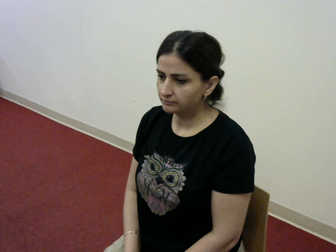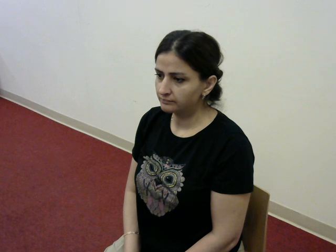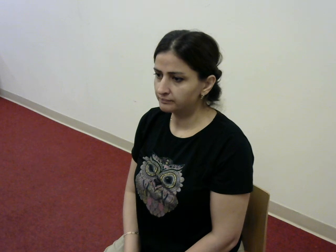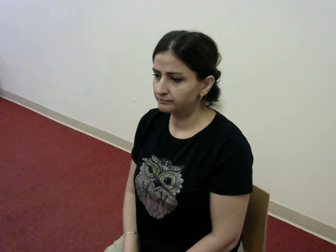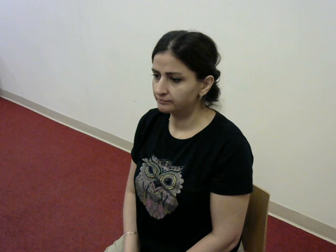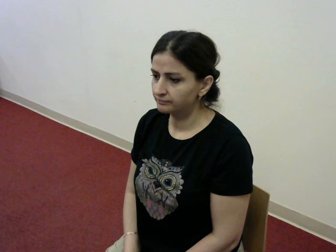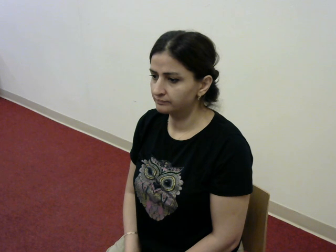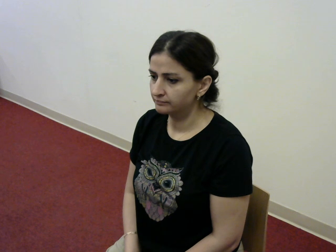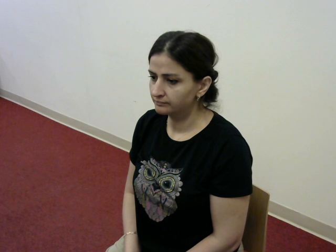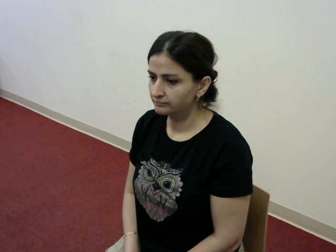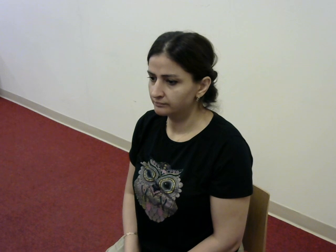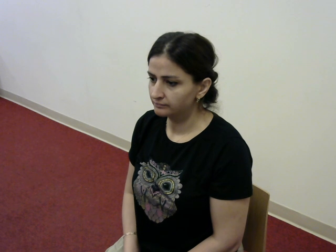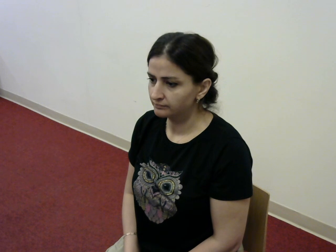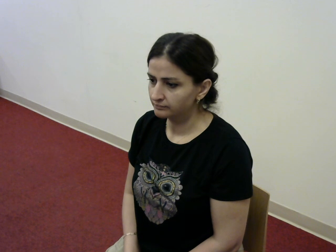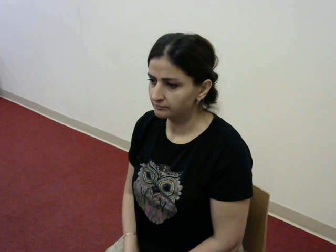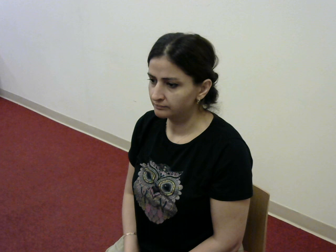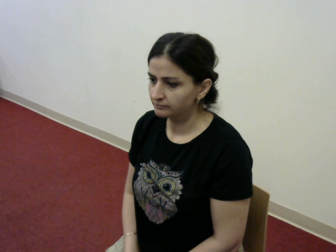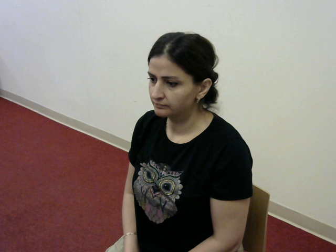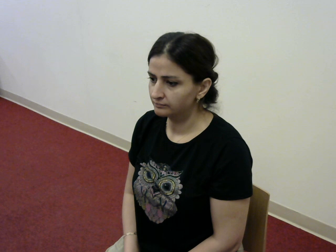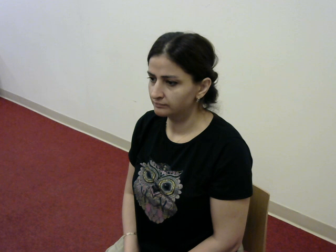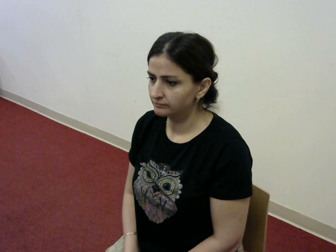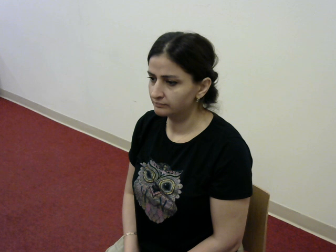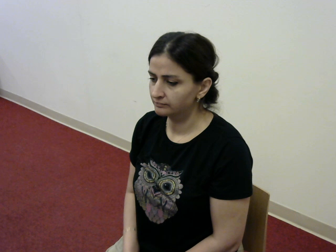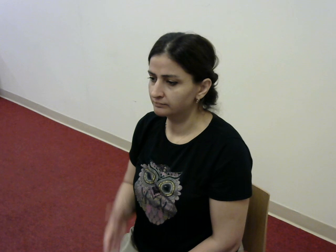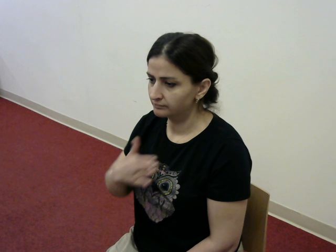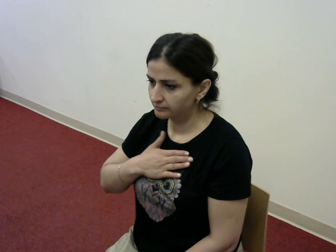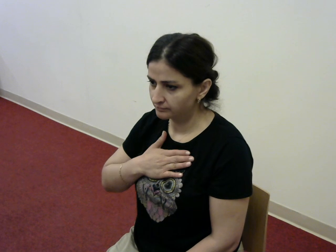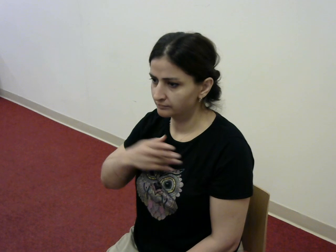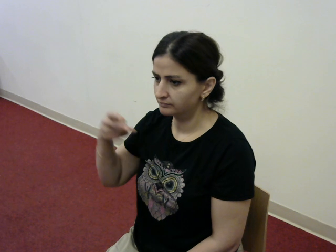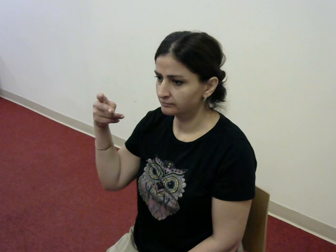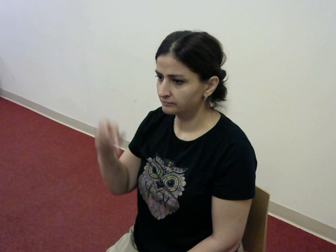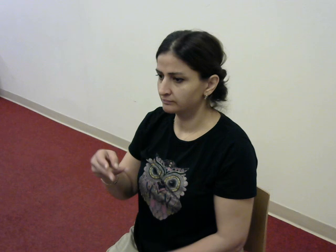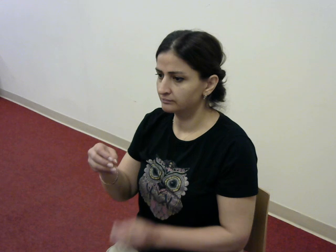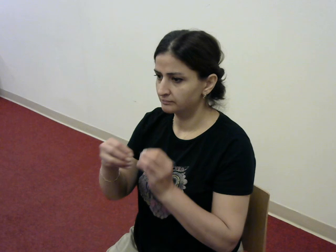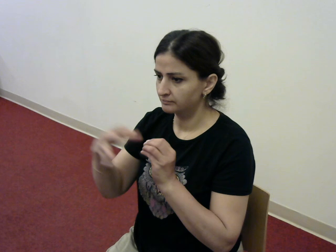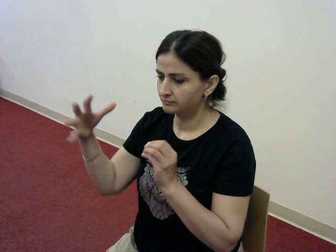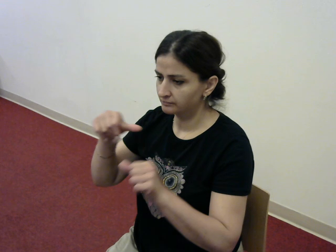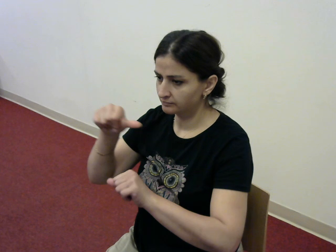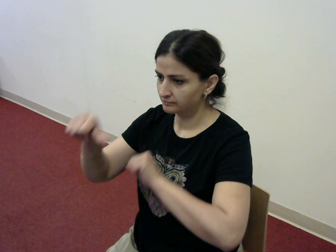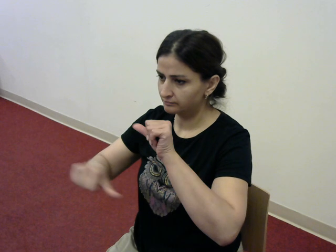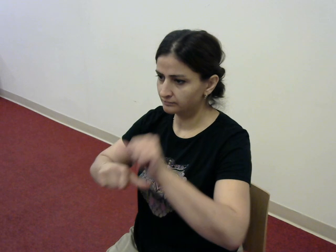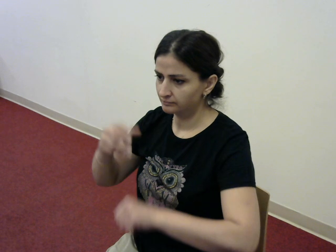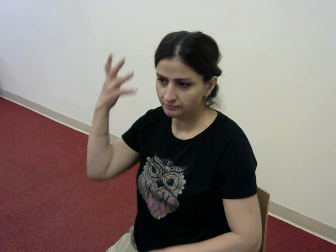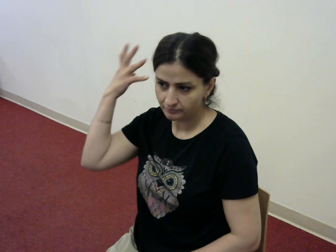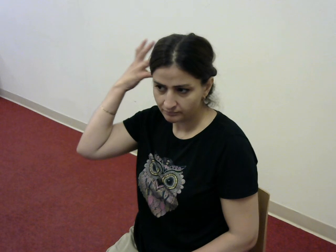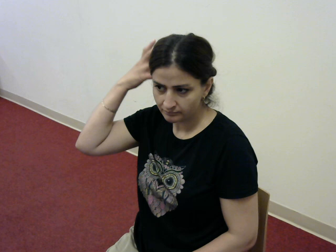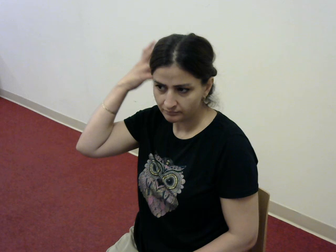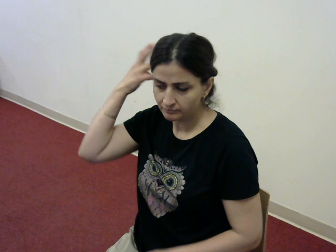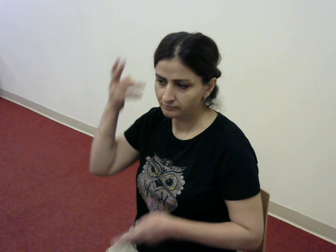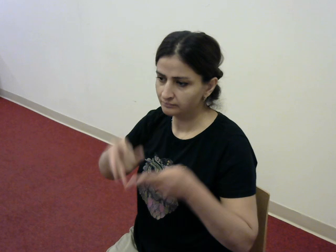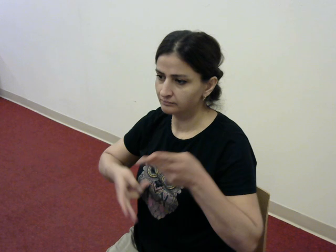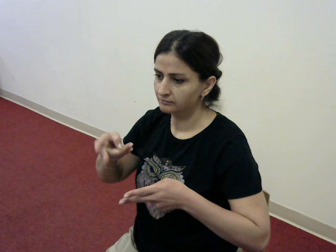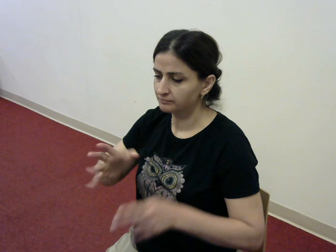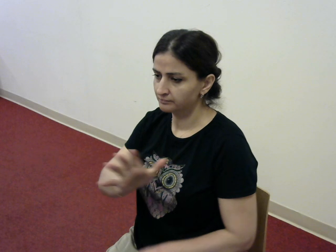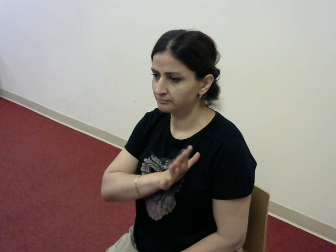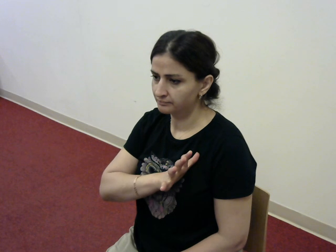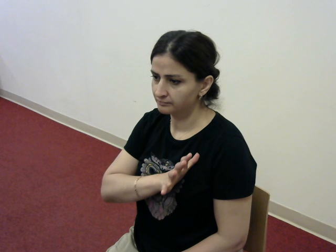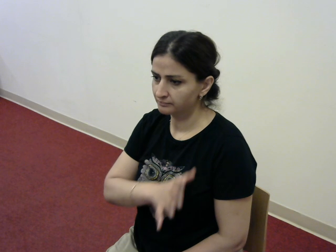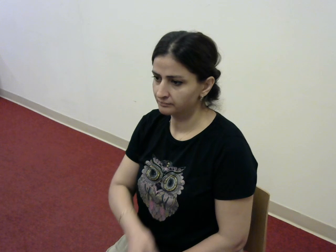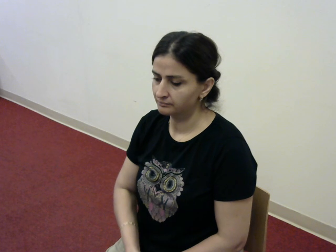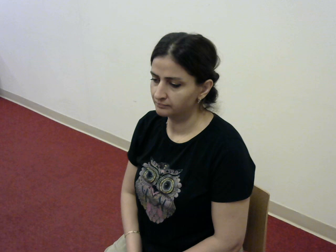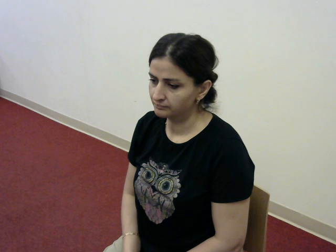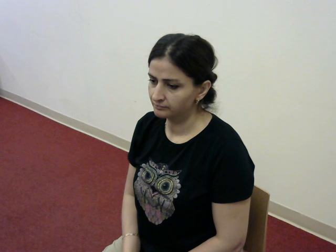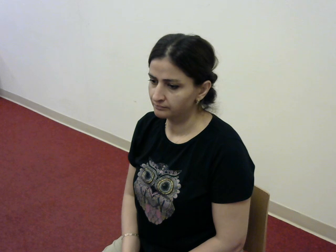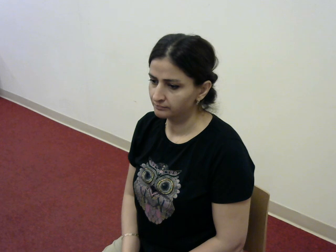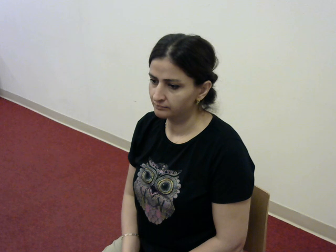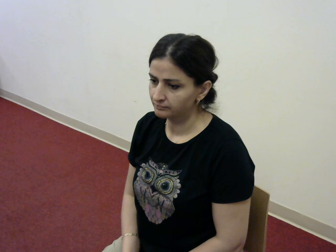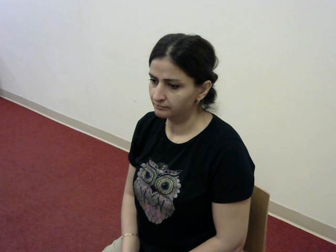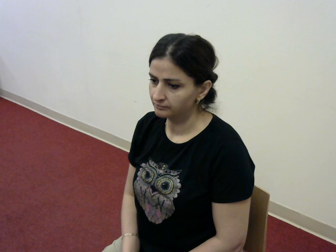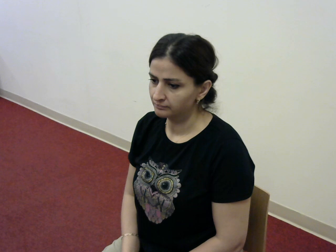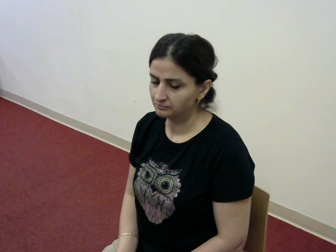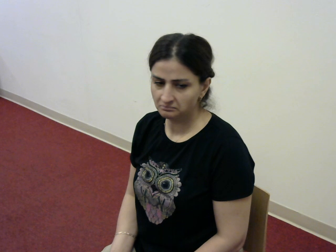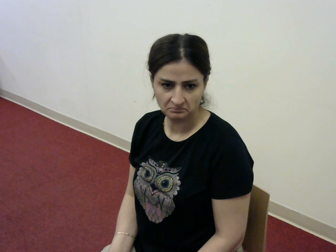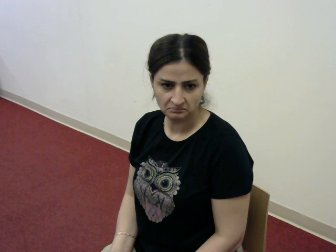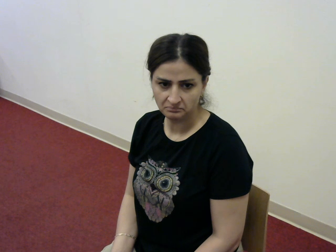Mən 2015-ci ildə koxlear implant əməliyyatı keçirmişəm